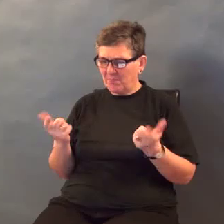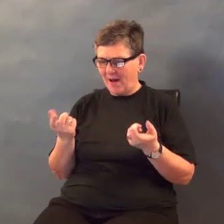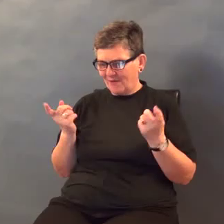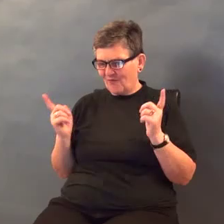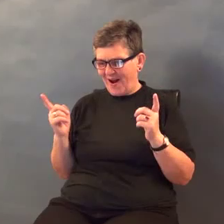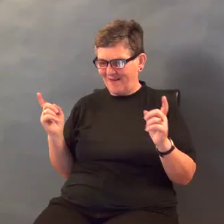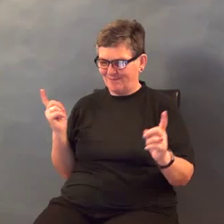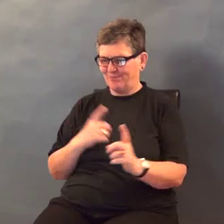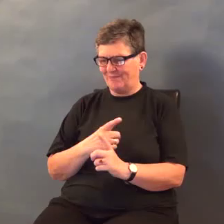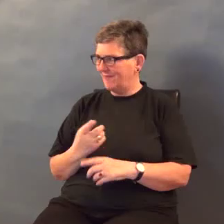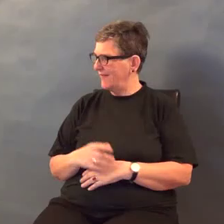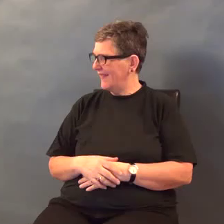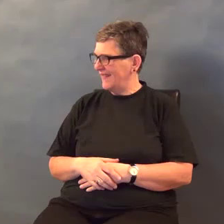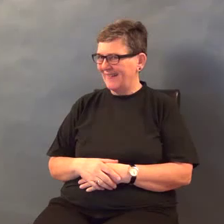Trzeba uważać na wypadek, gdy samochód nadjeżdża z tyłu.